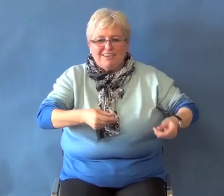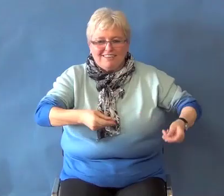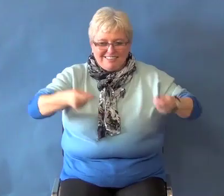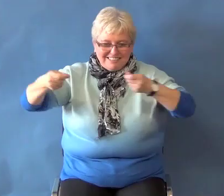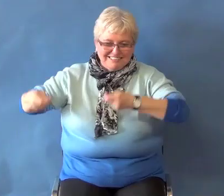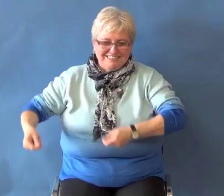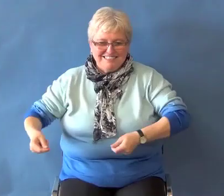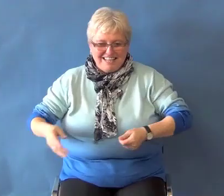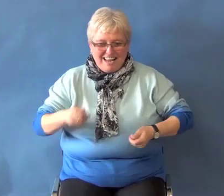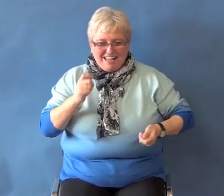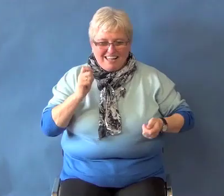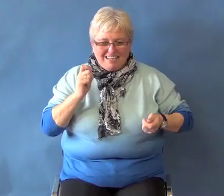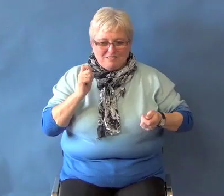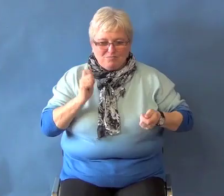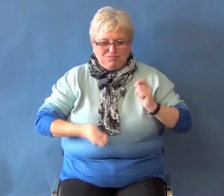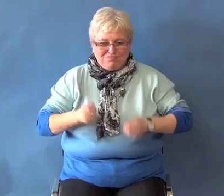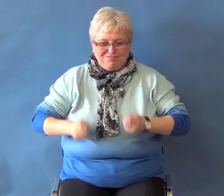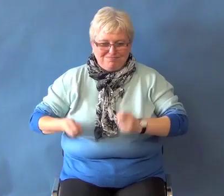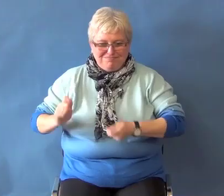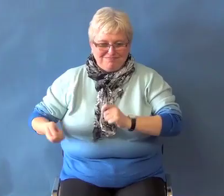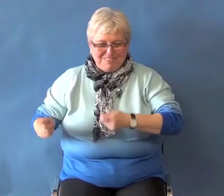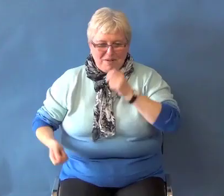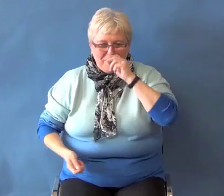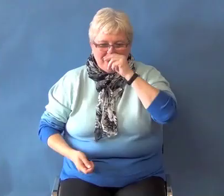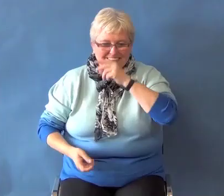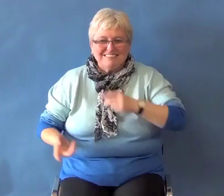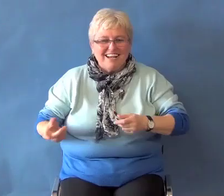Stawia je i gra na nim jak na perkusji.